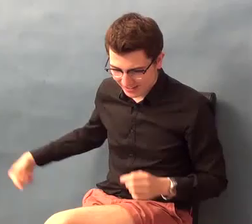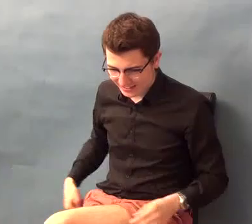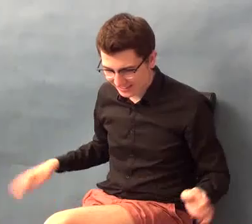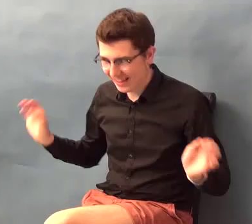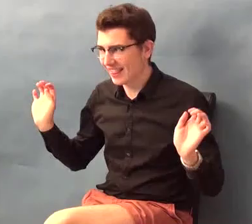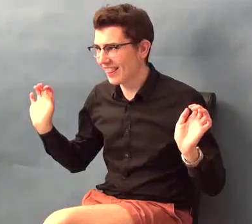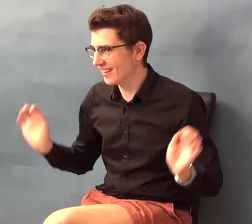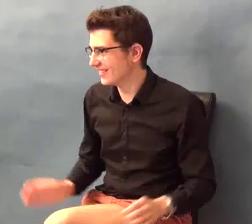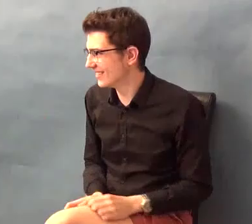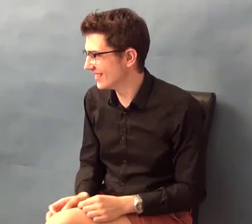Dostaje w tyłek i podnosi się.